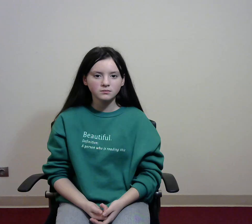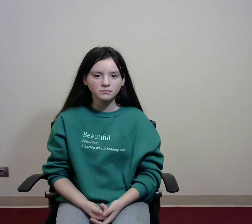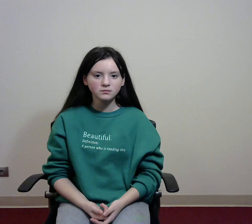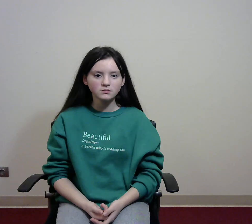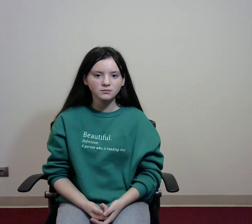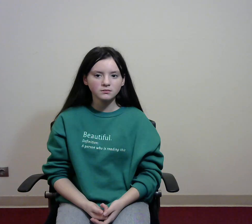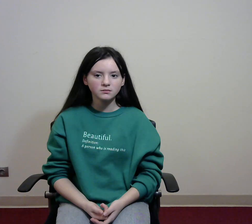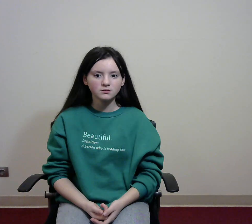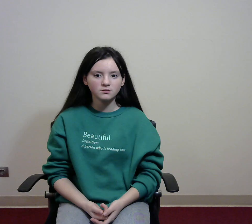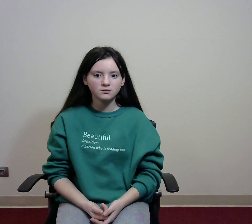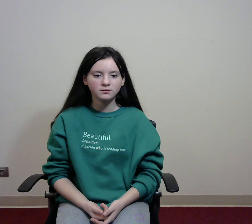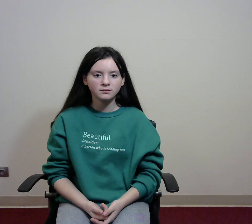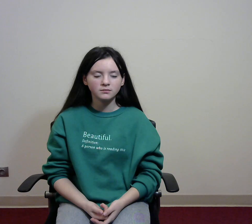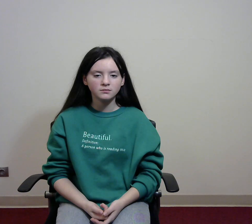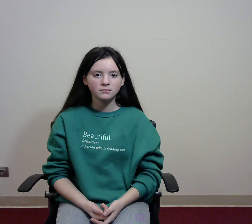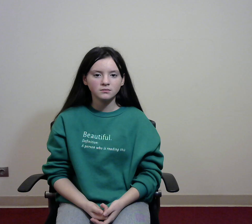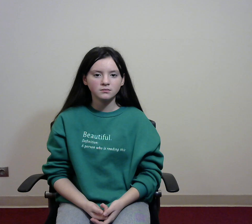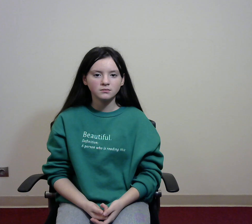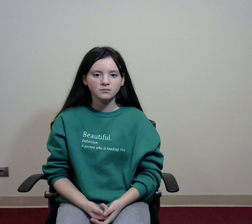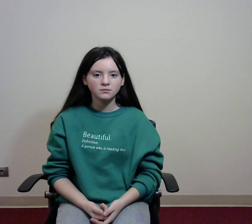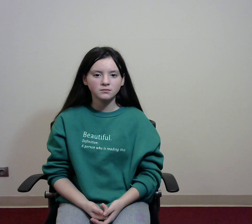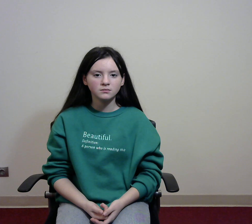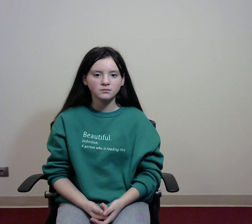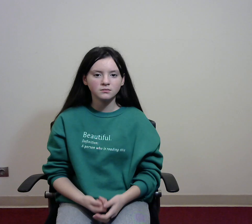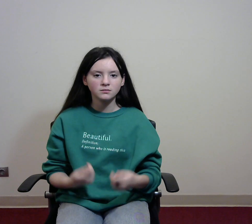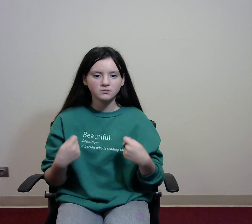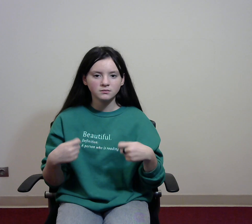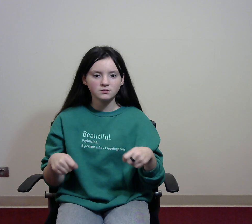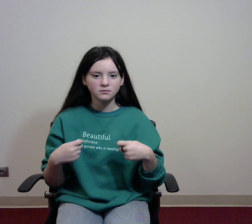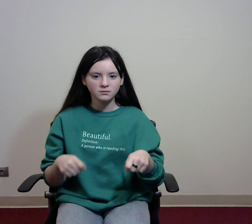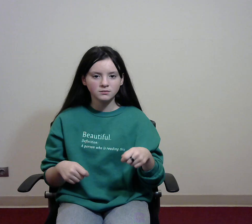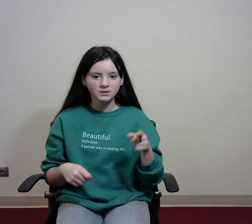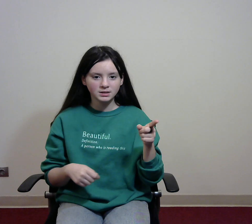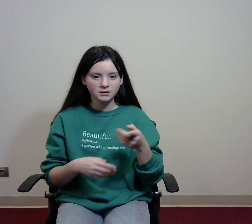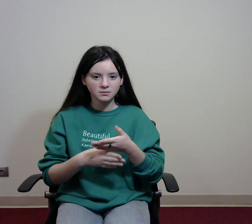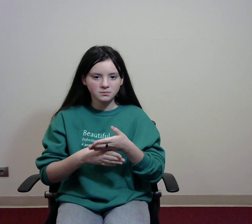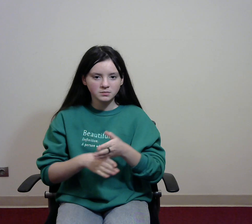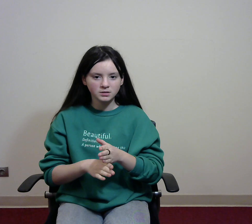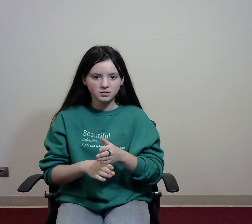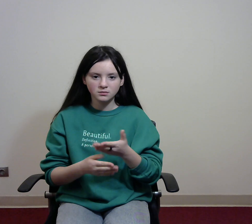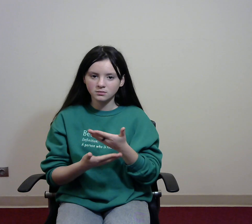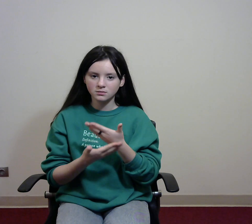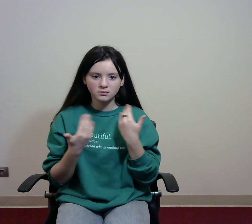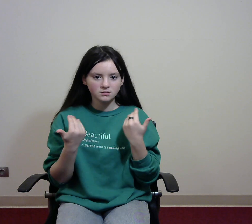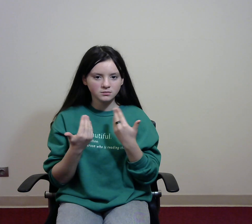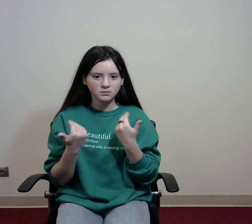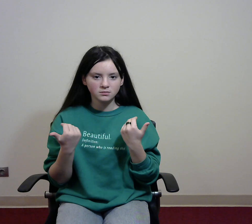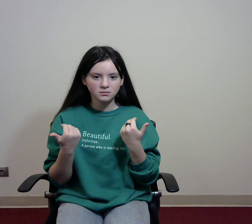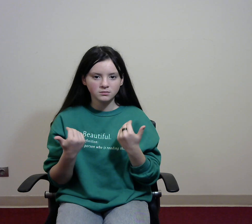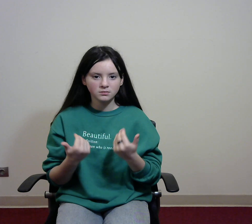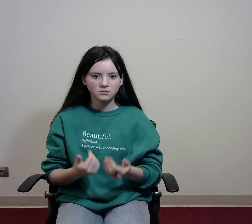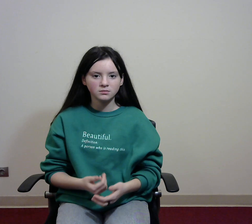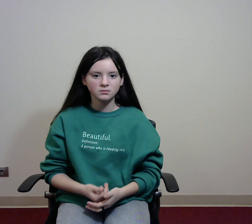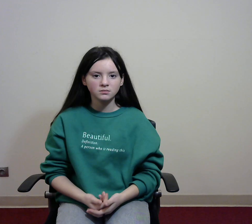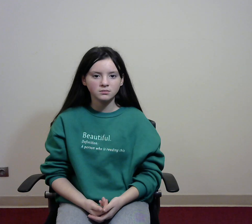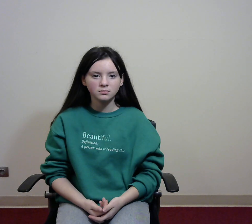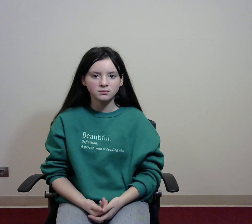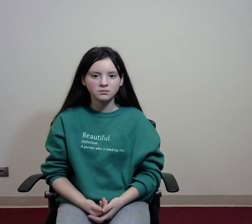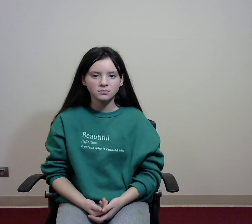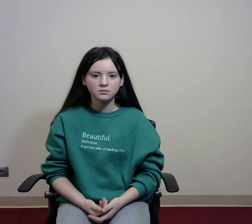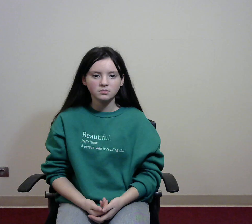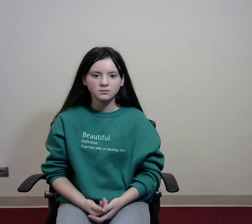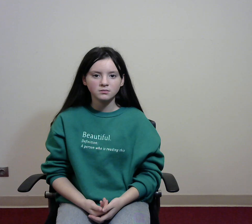Satıcının xırdası yox idi